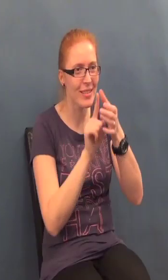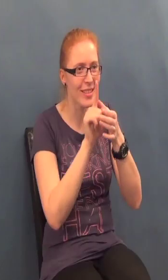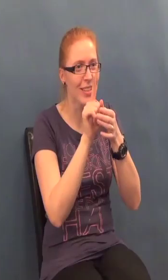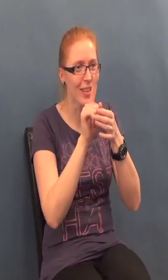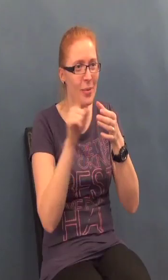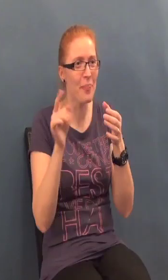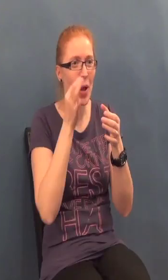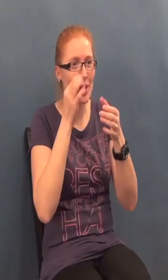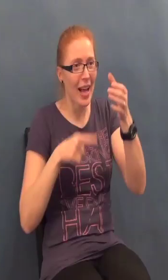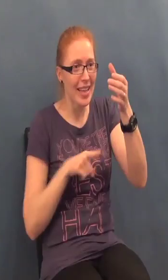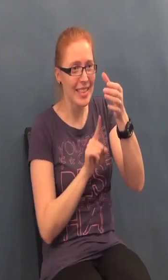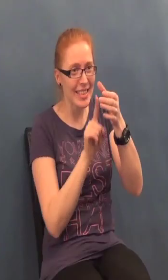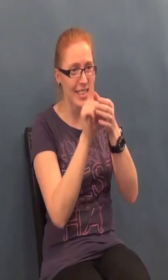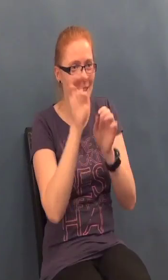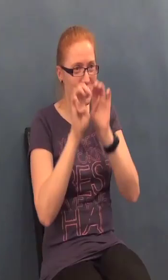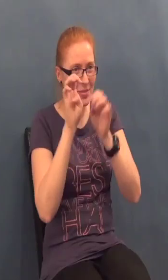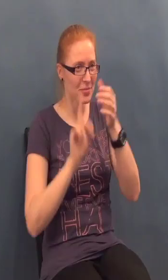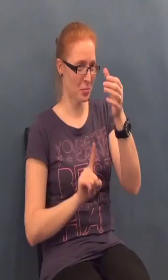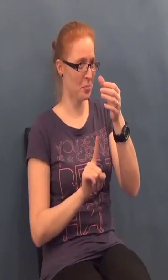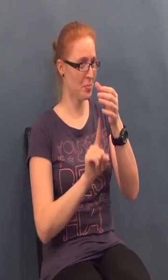Kot wspina się w rurze.